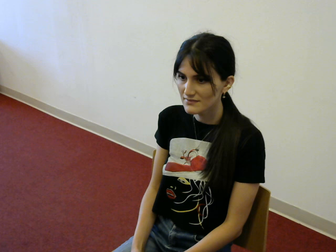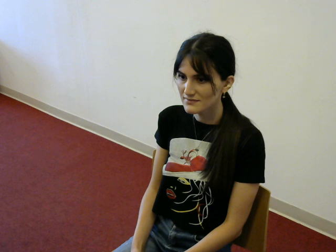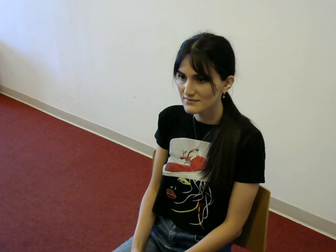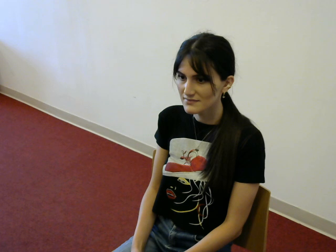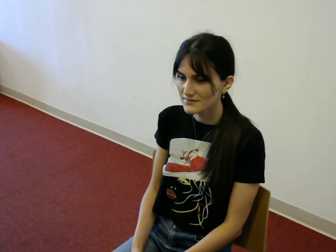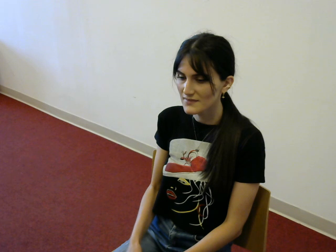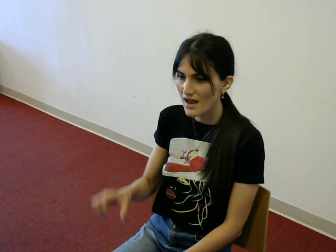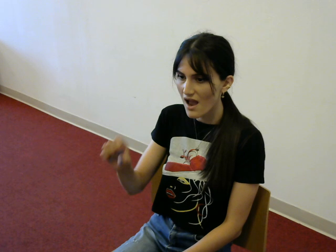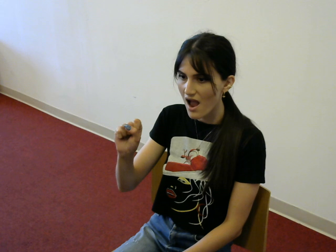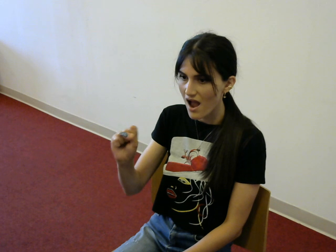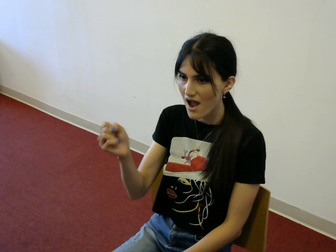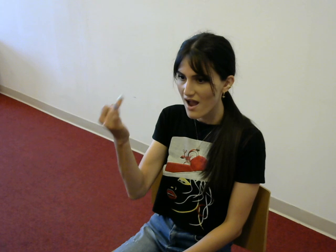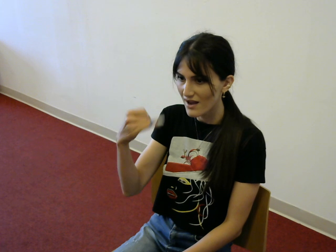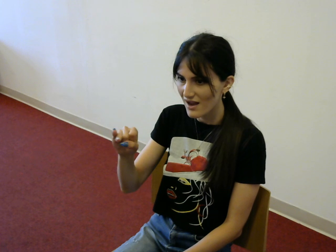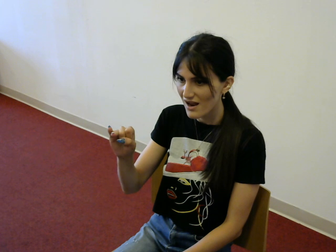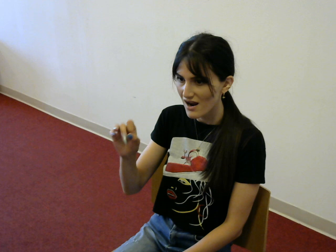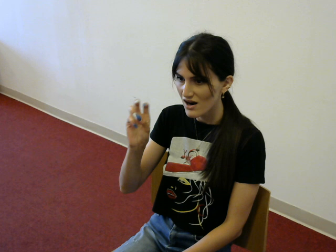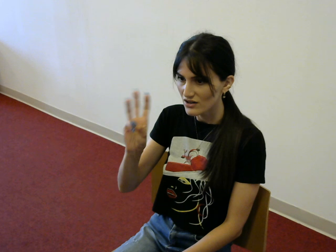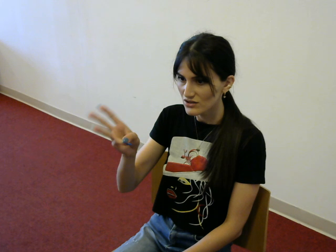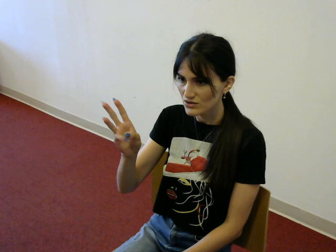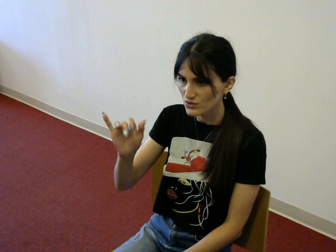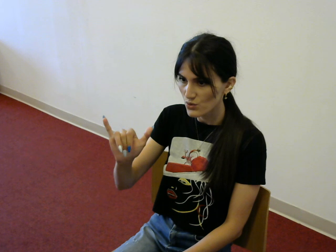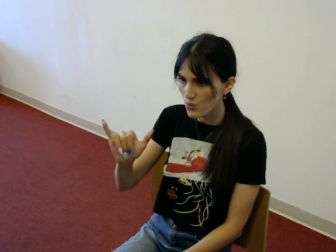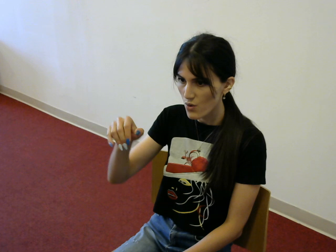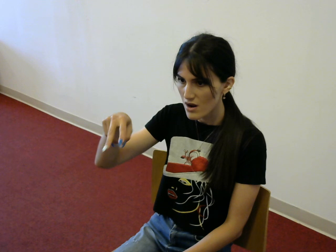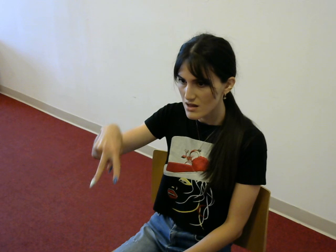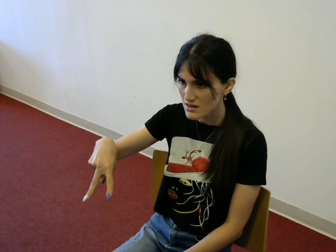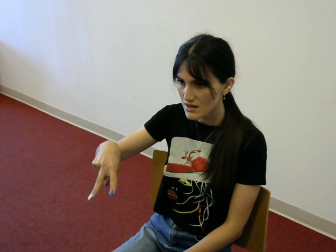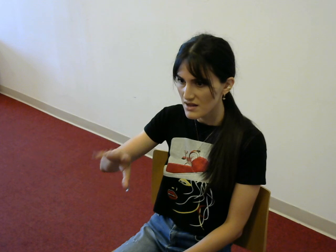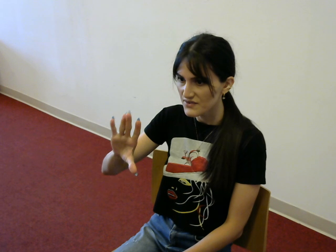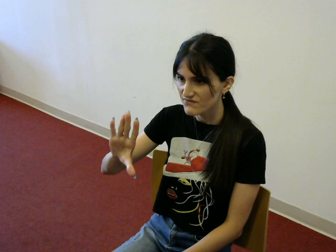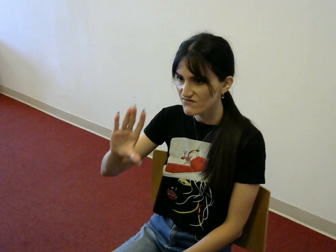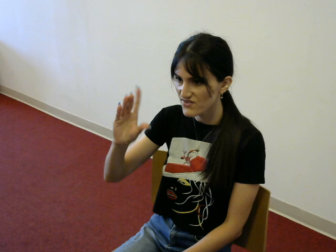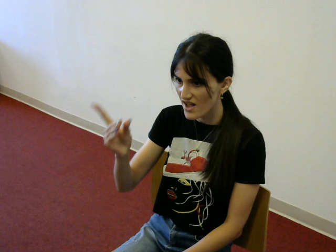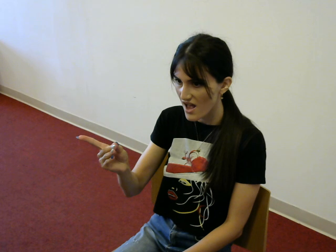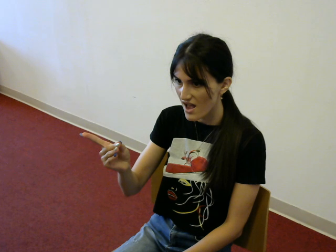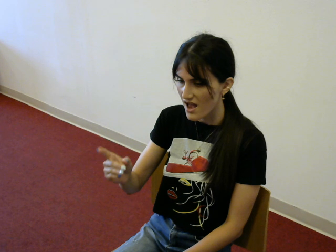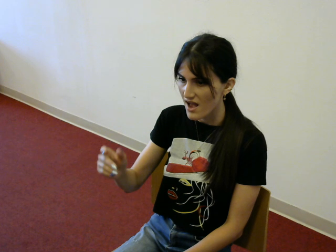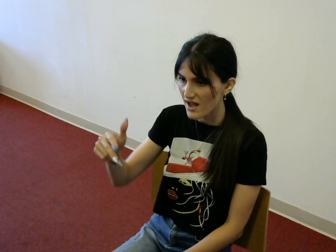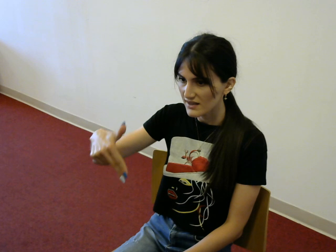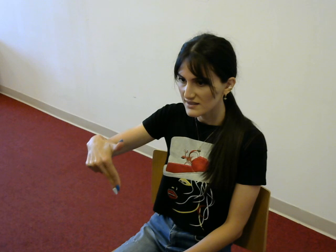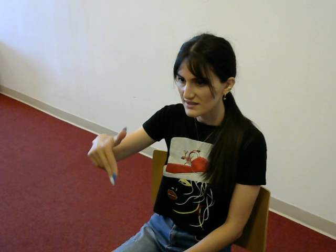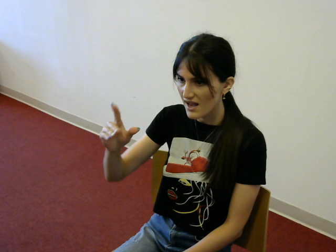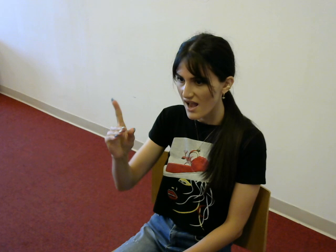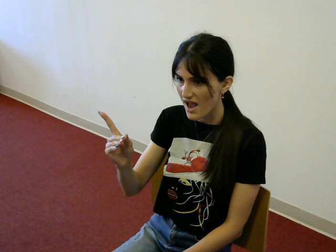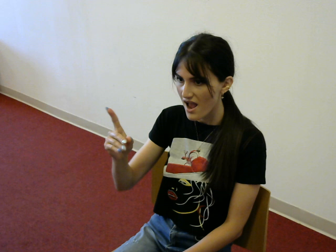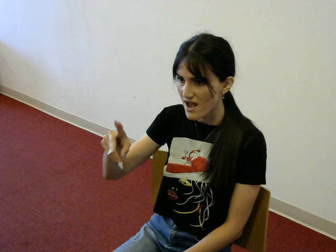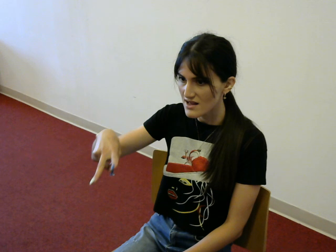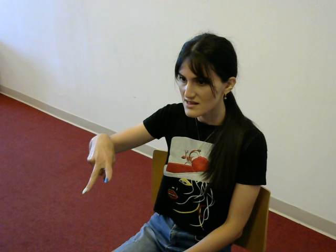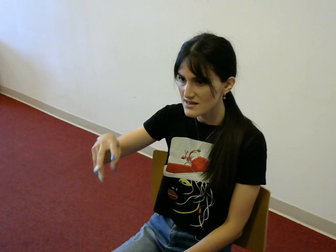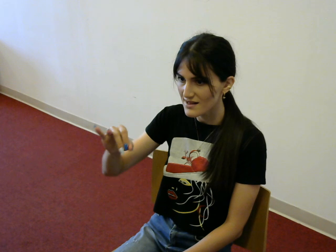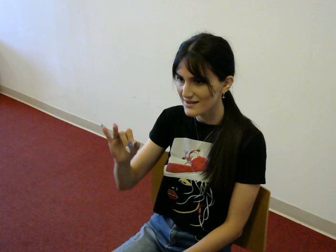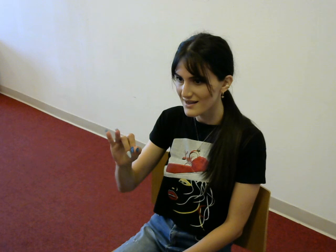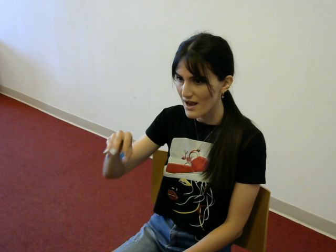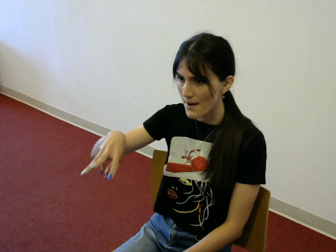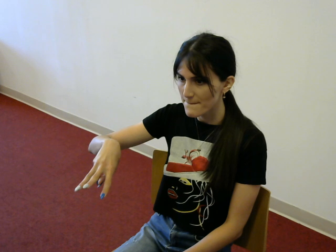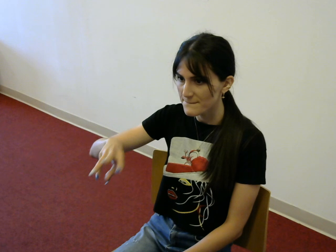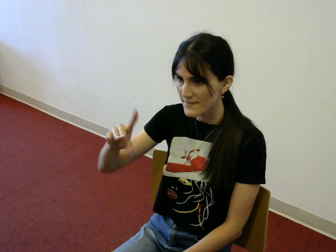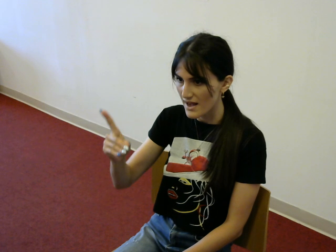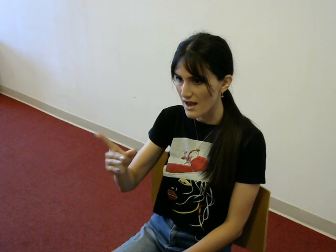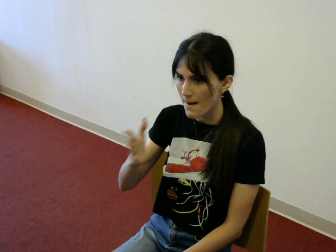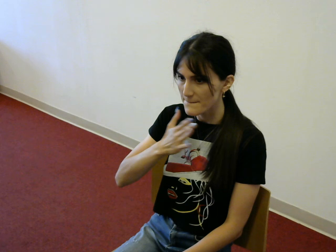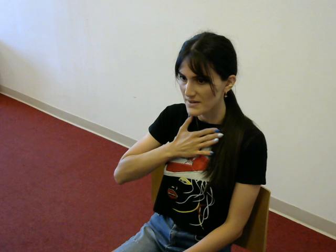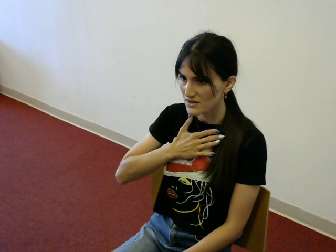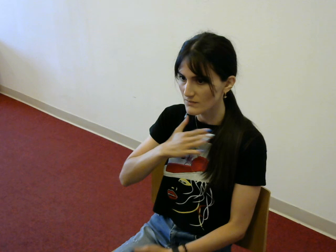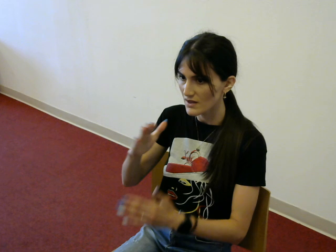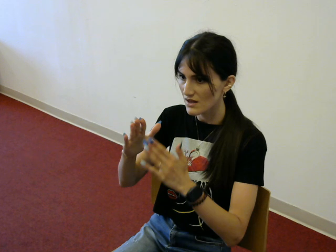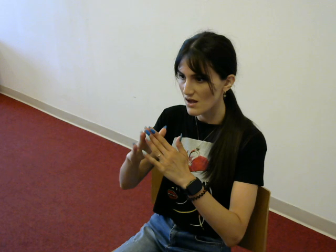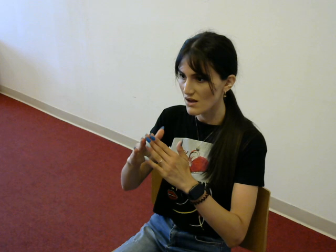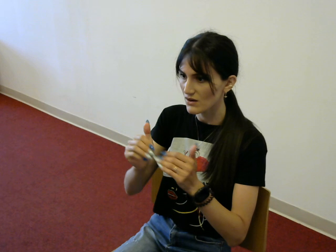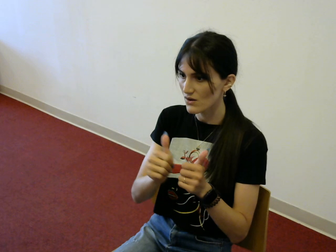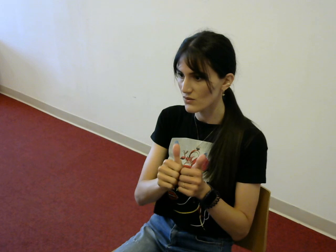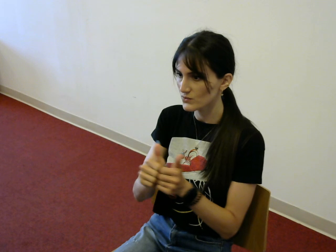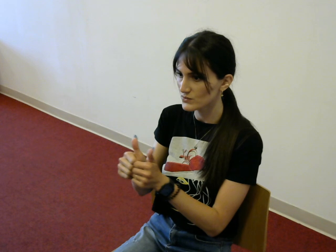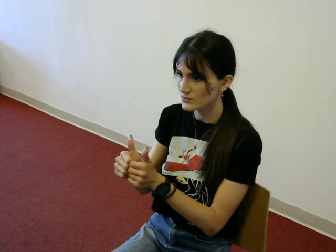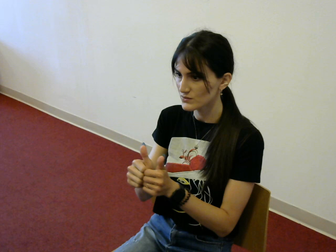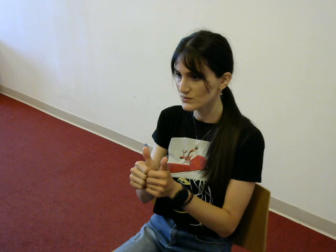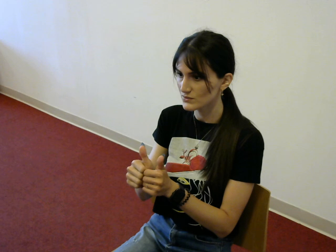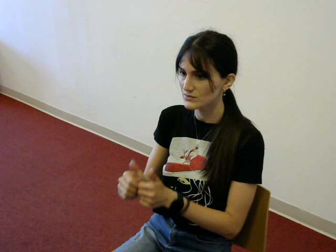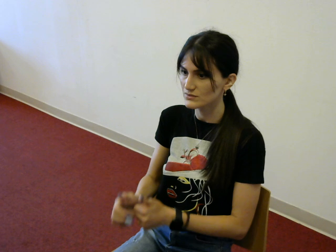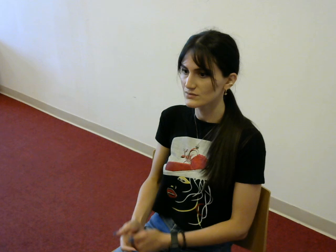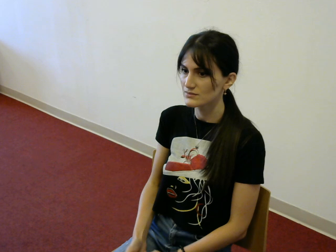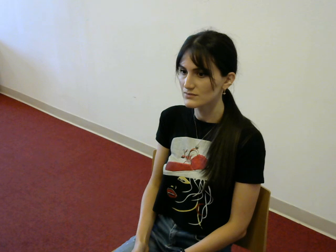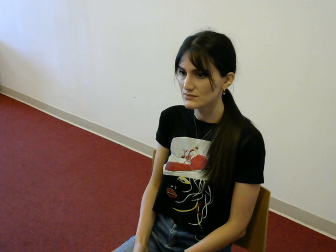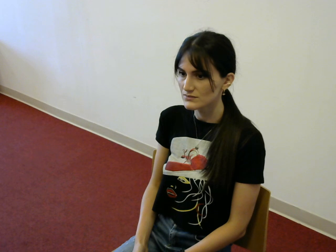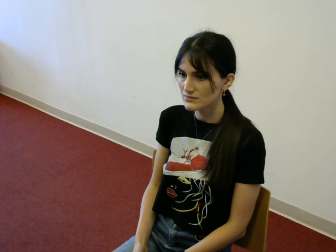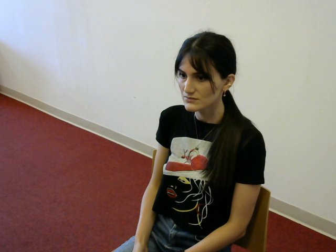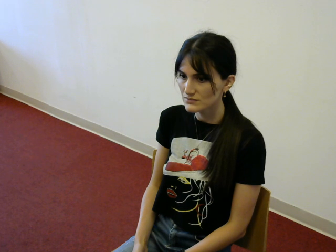Aygül və Həlimə mənim qonşularımdır